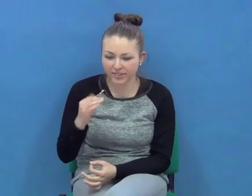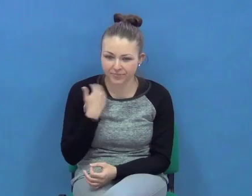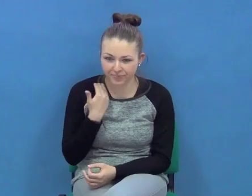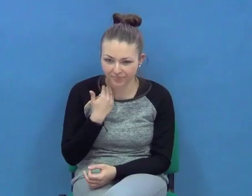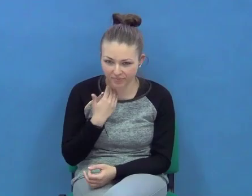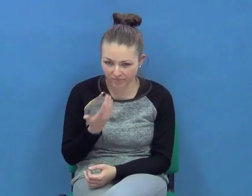Alkohol...